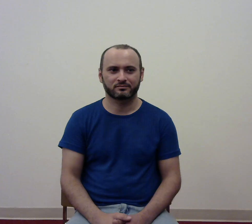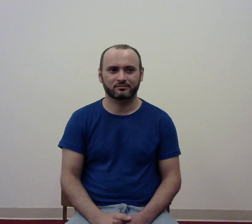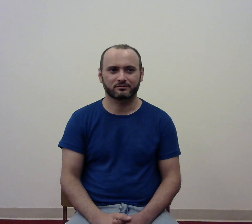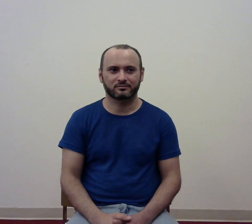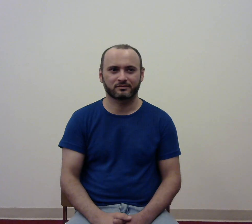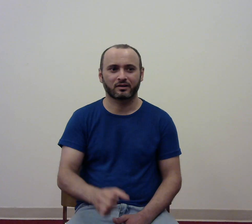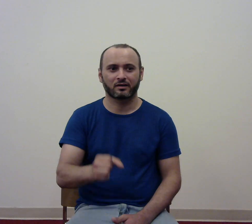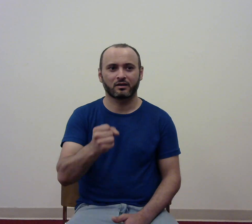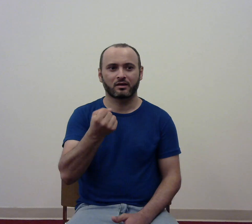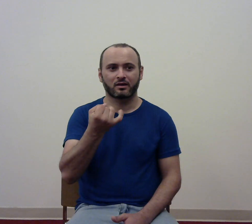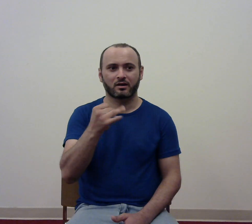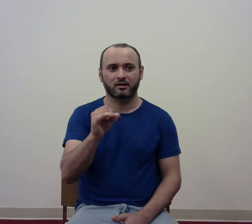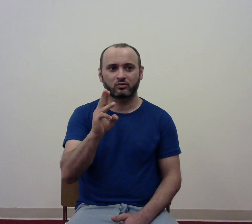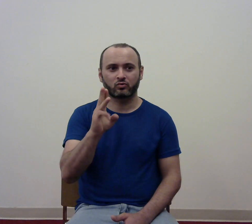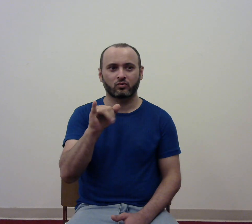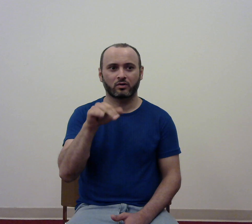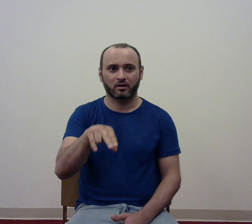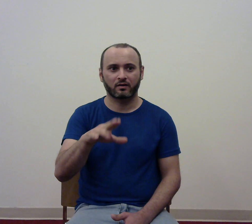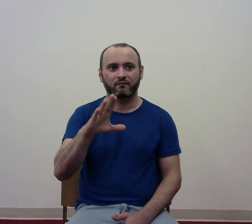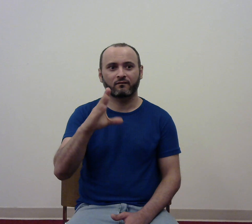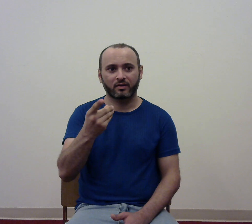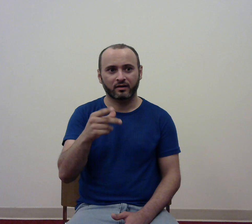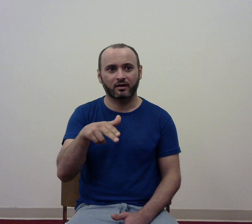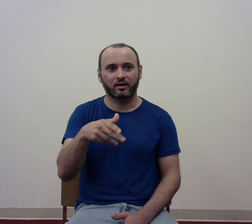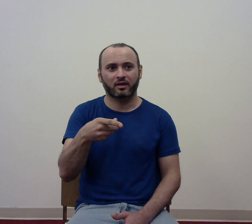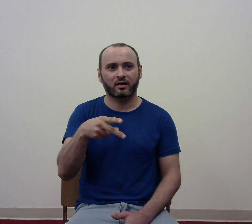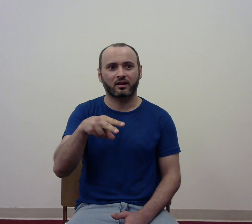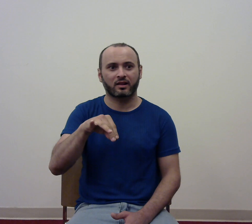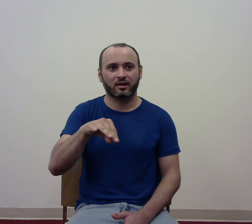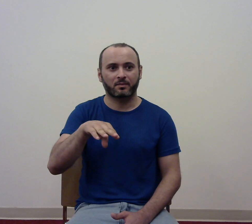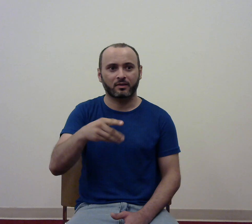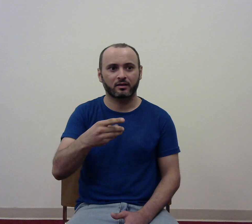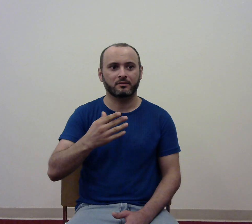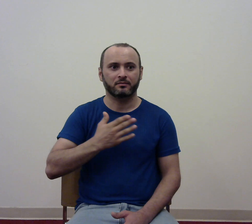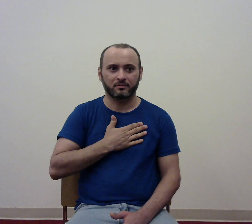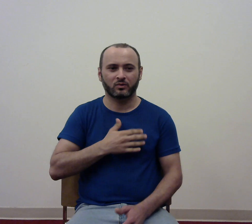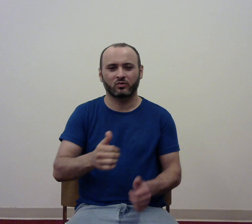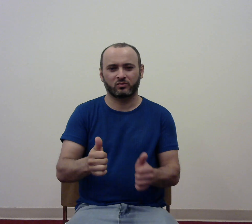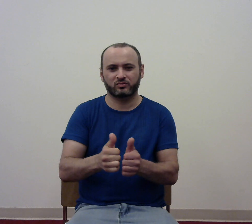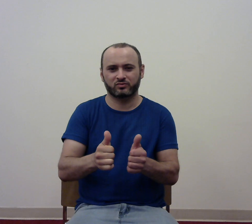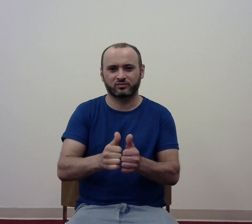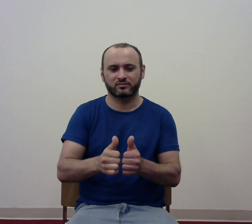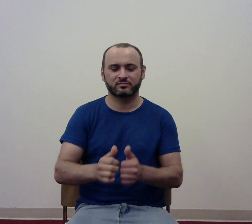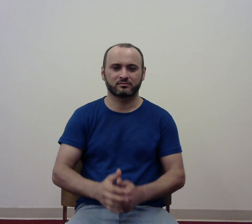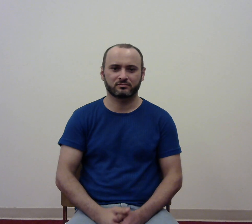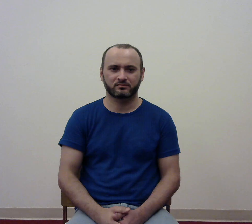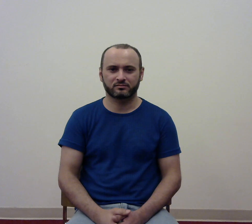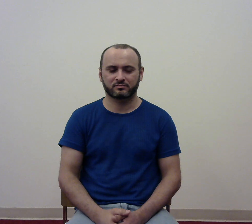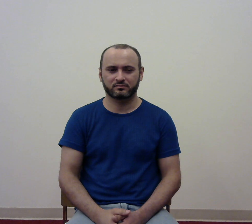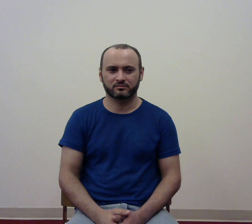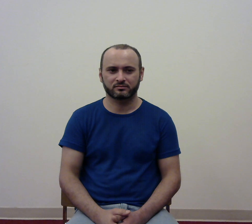Aygül və Həlimə mənim qonşularımdır